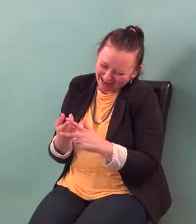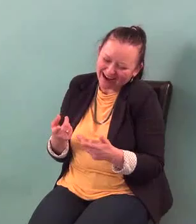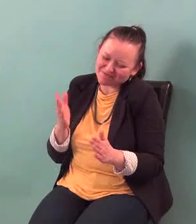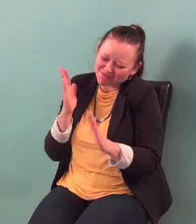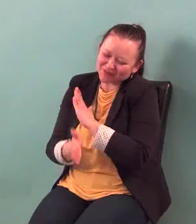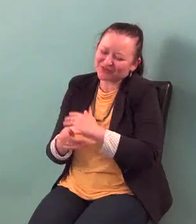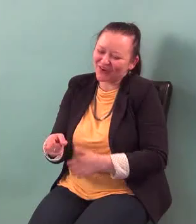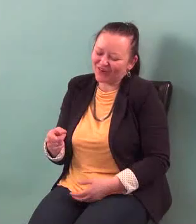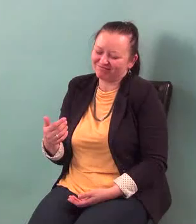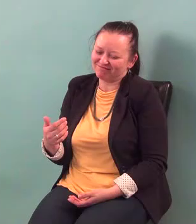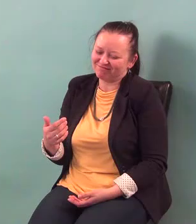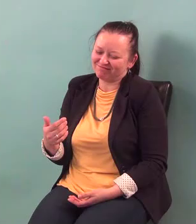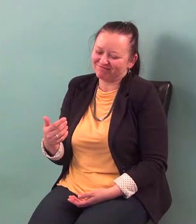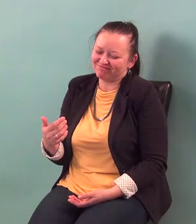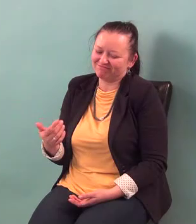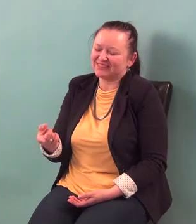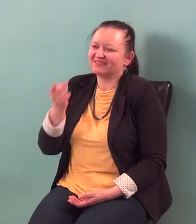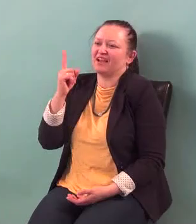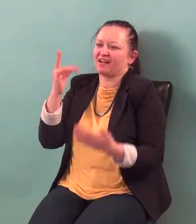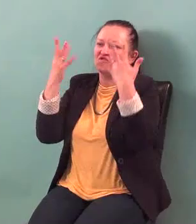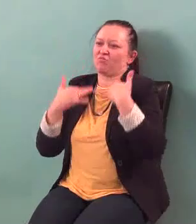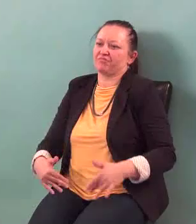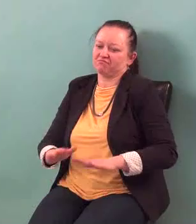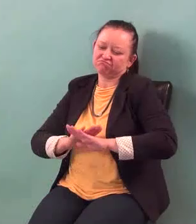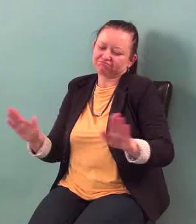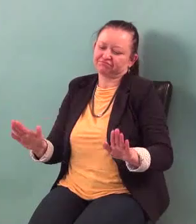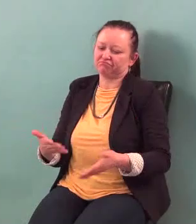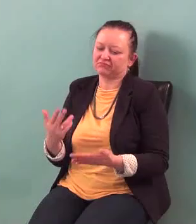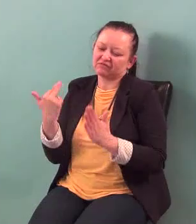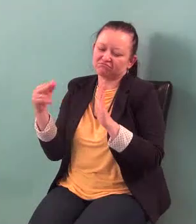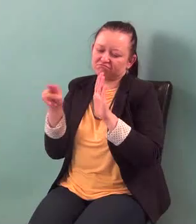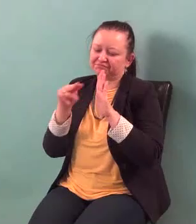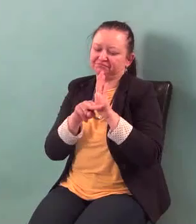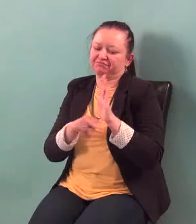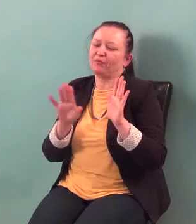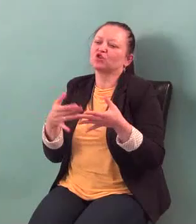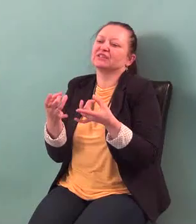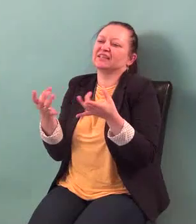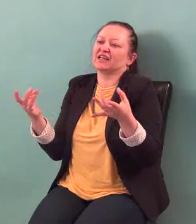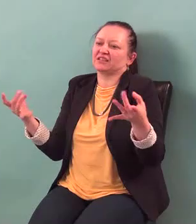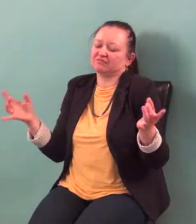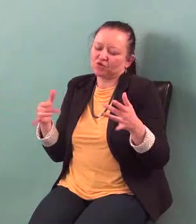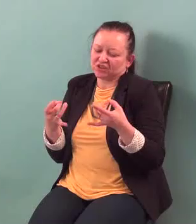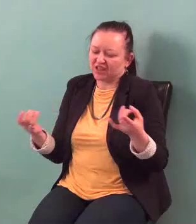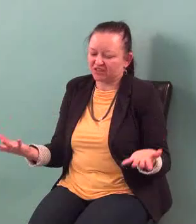Po prostu zakaz prysznica i już, taki jest regulamin, może chodzi o zarazki.